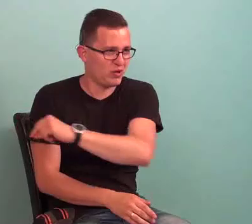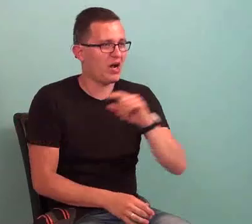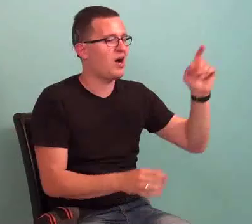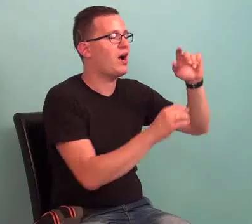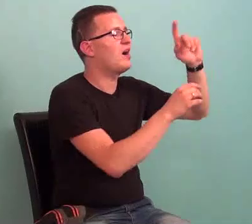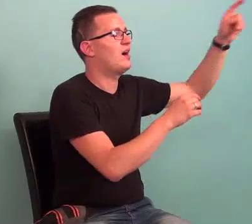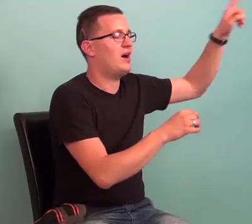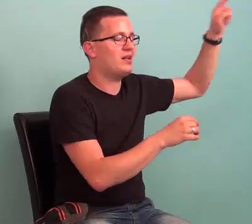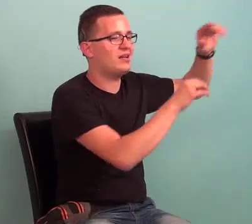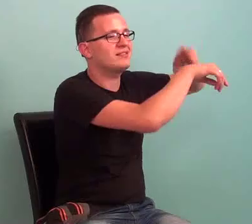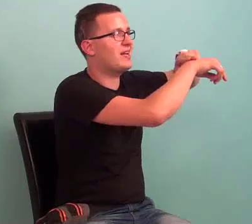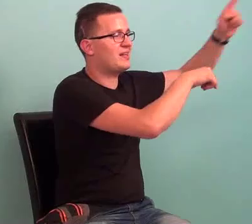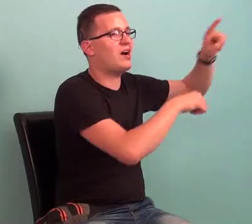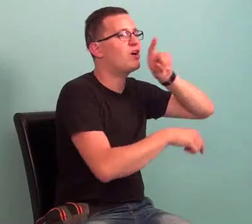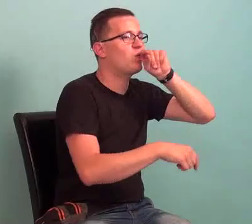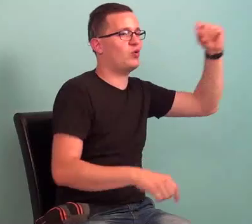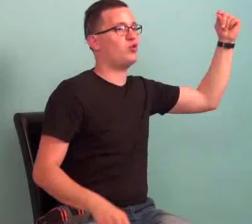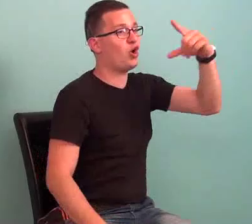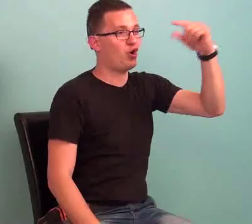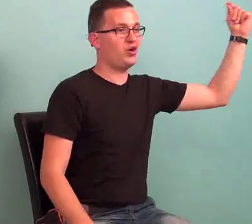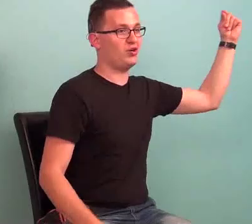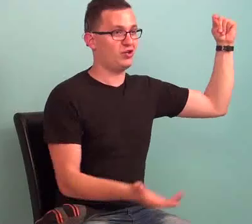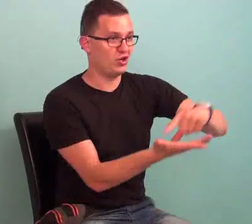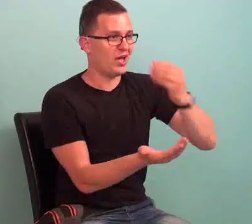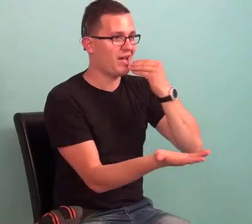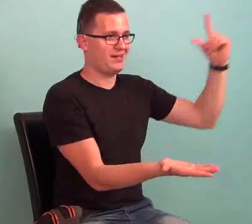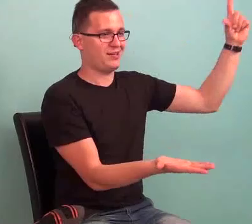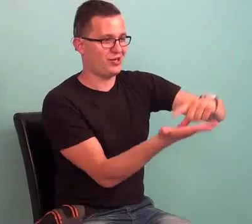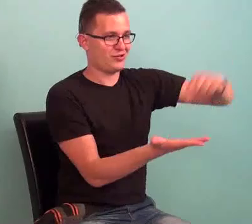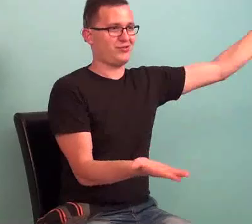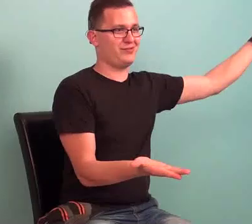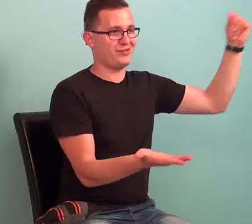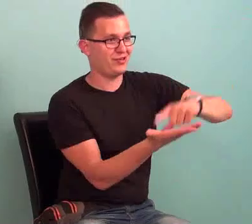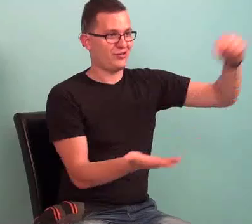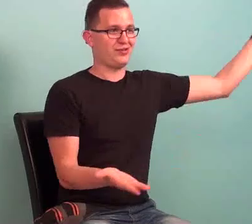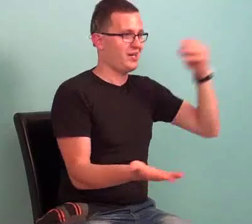Z zegara wyskakuje kukułka i bierze do dzioba owoce po kolei.